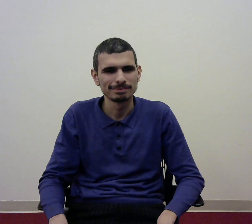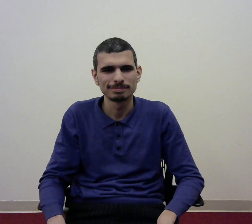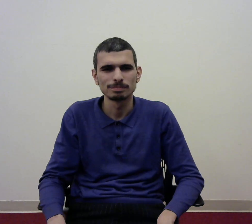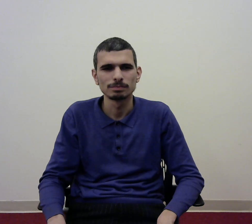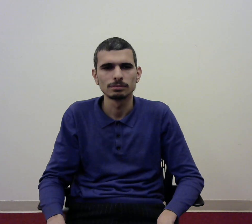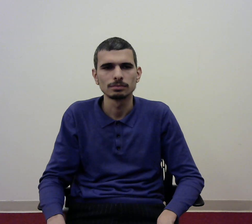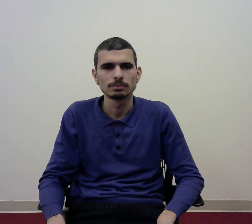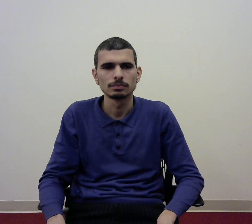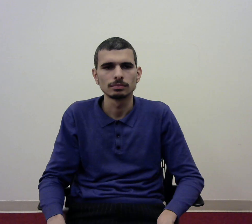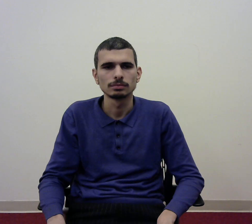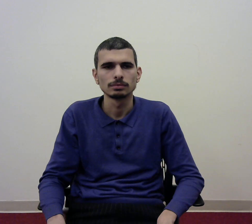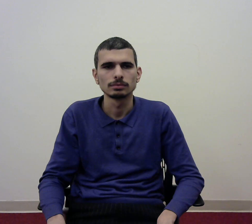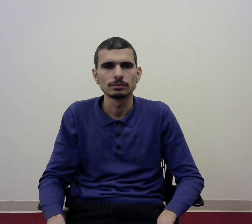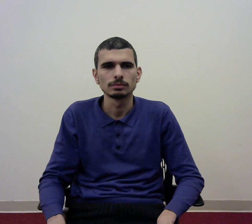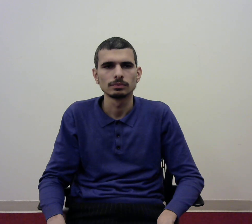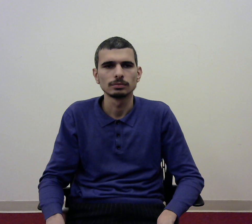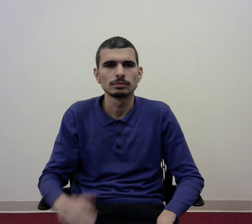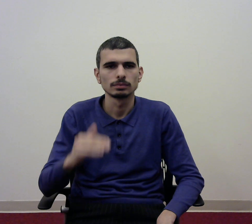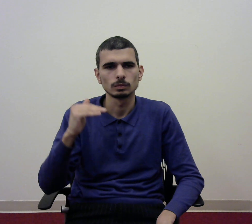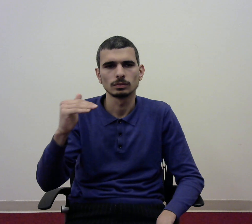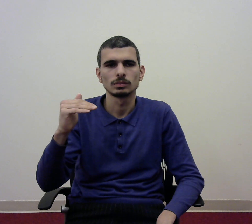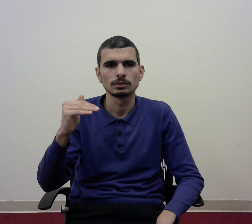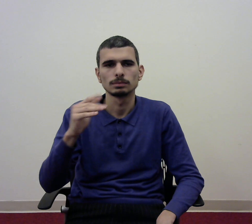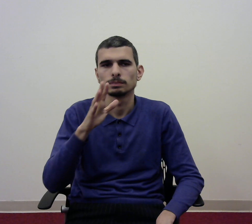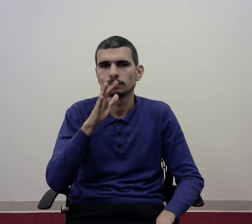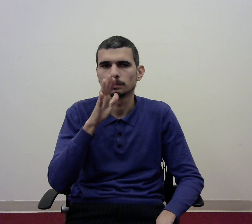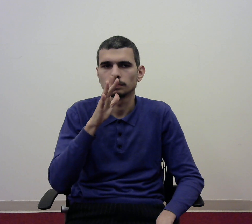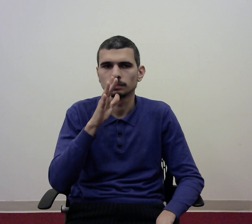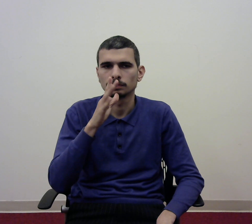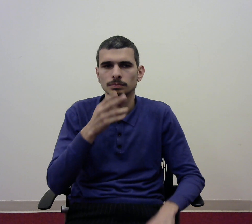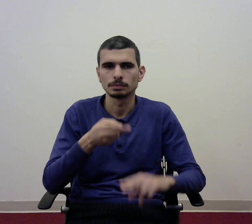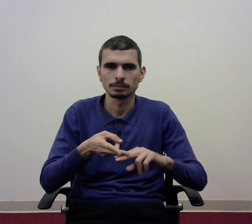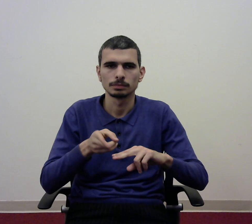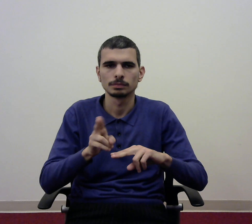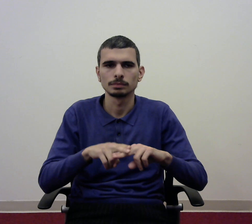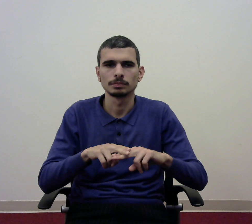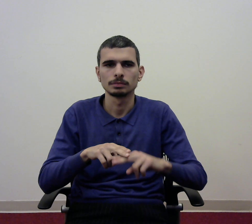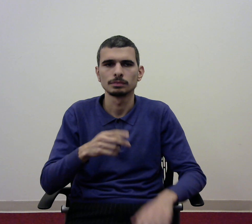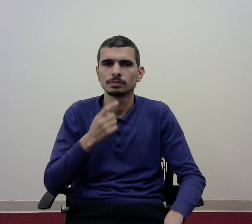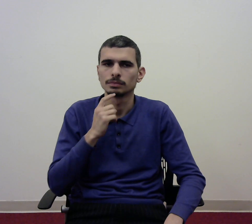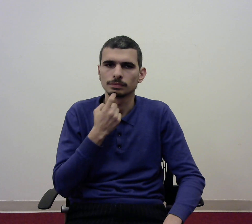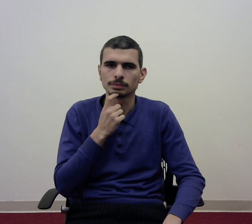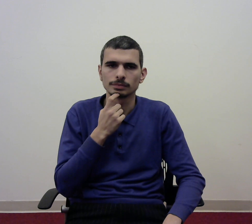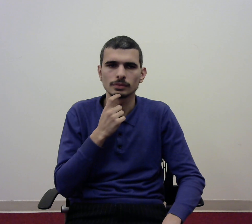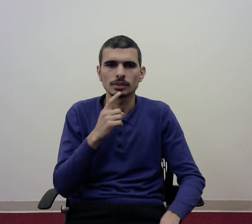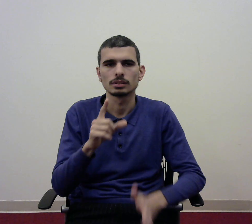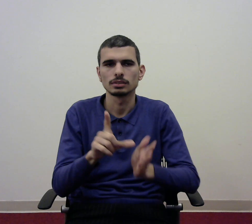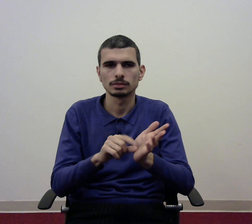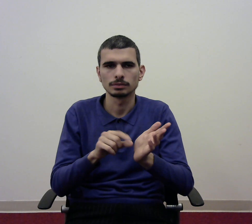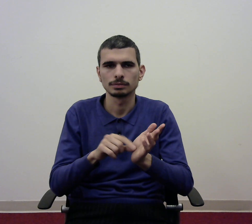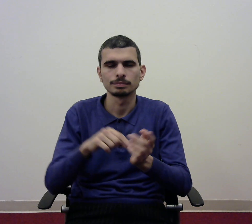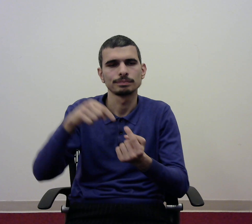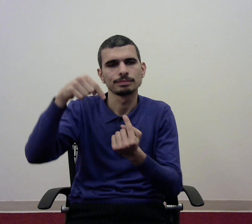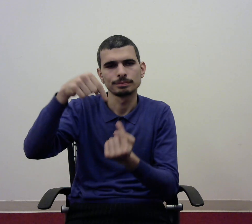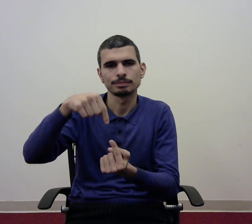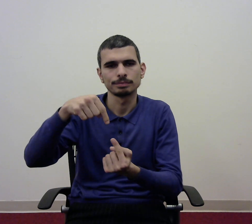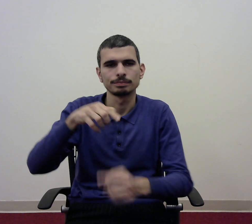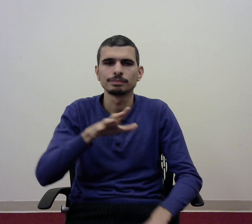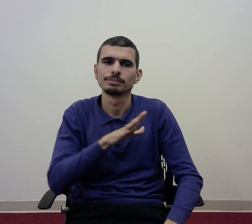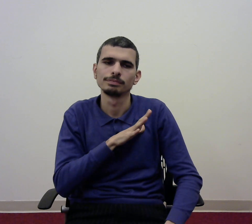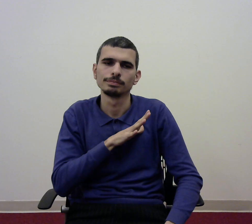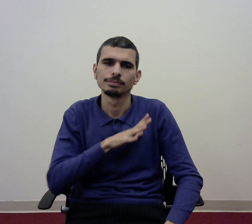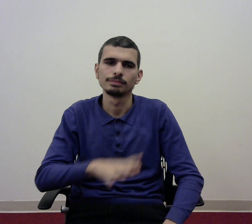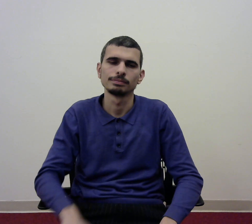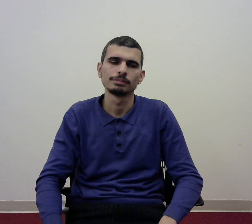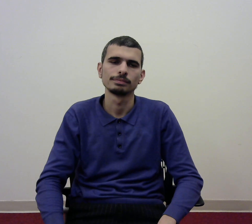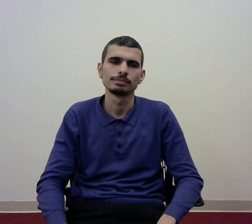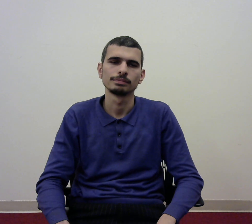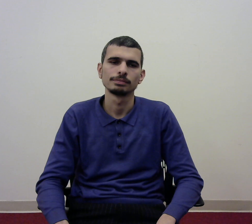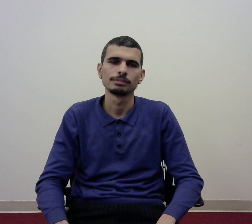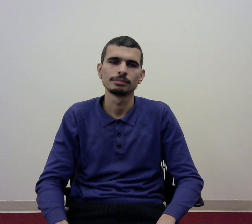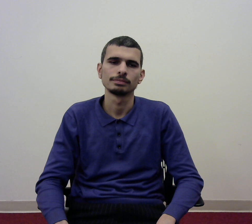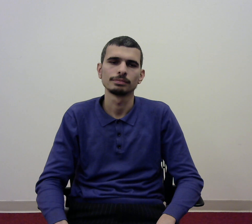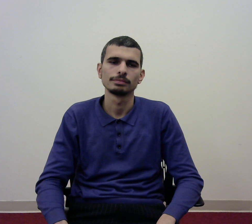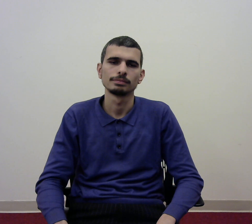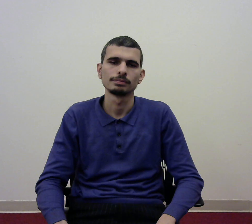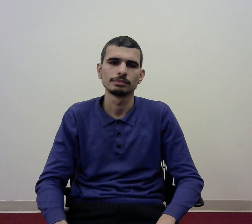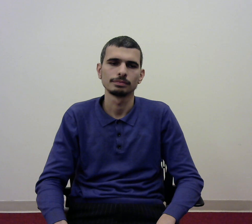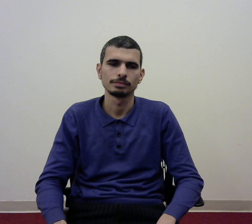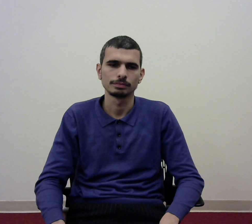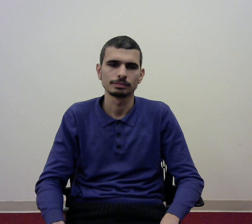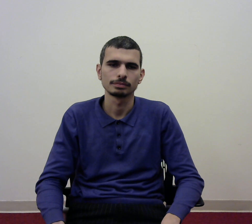Sizə yaşa görə əmək pensiyası təyin olunub